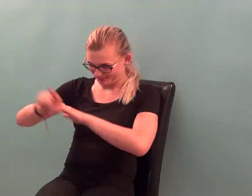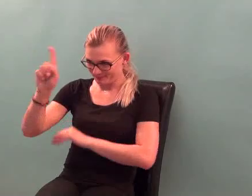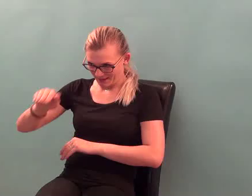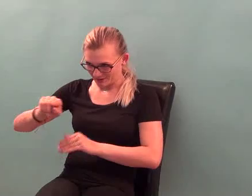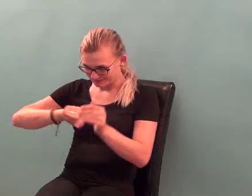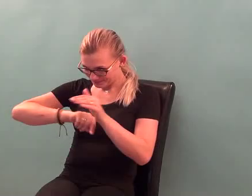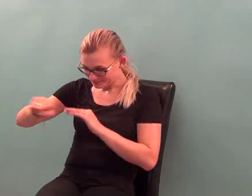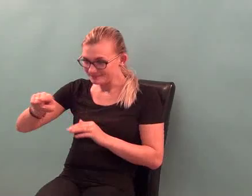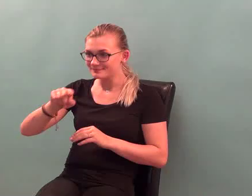Ten mały ucieka.